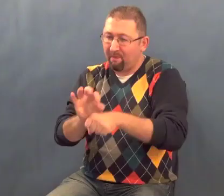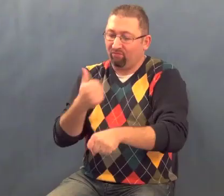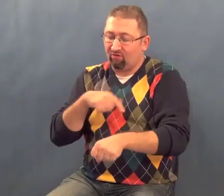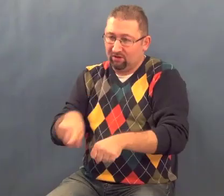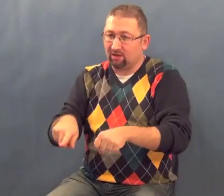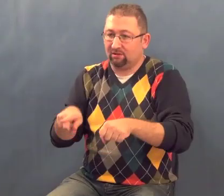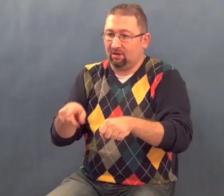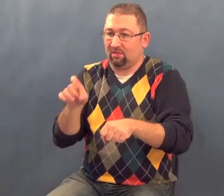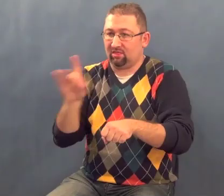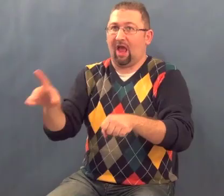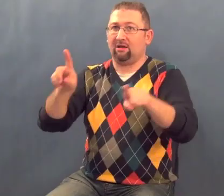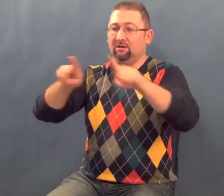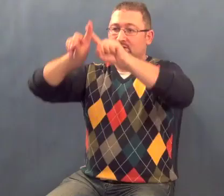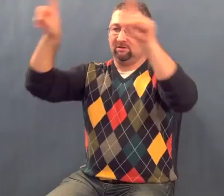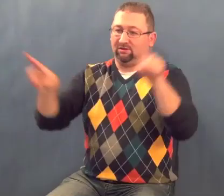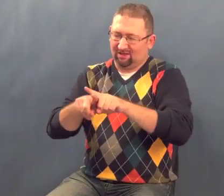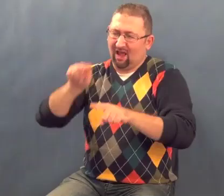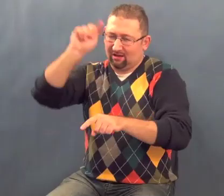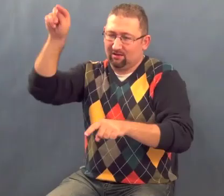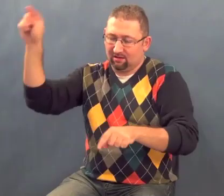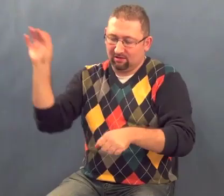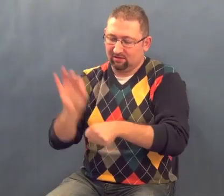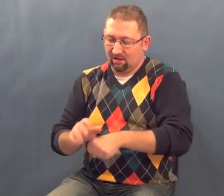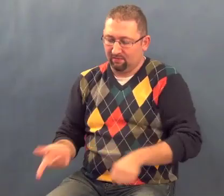Na pewno istnieją takie znaki.